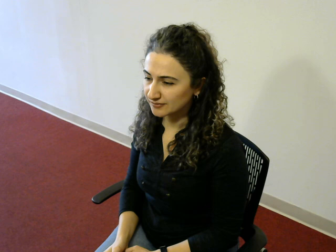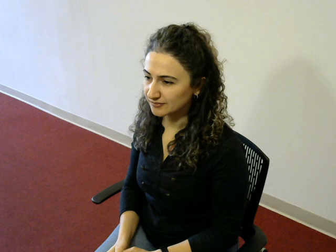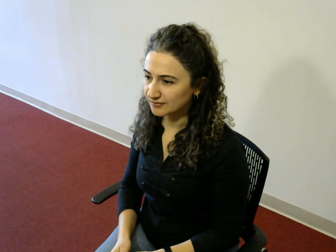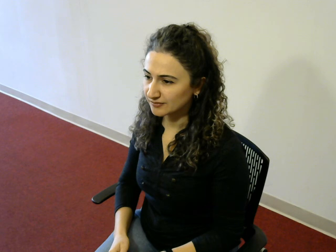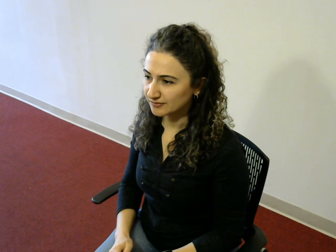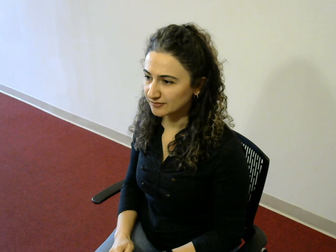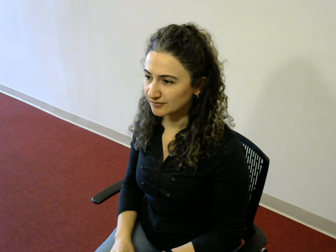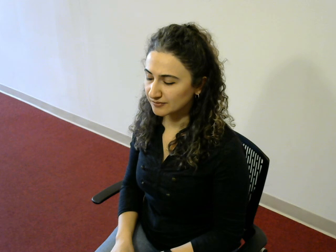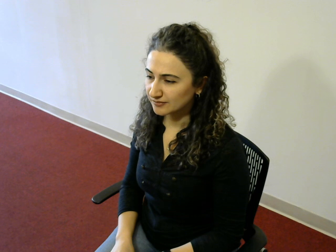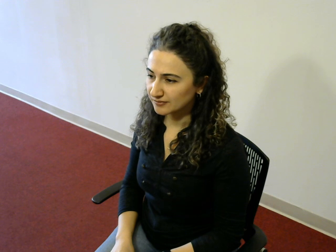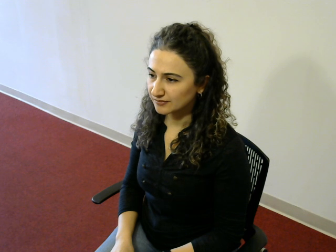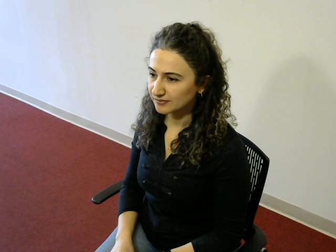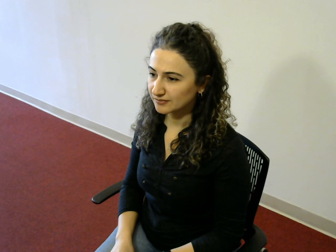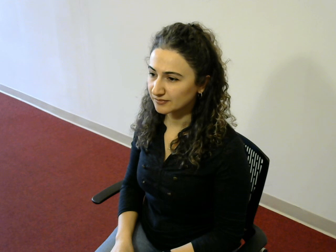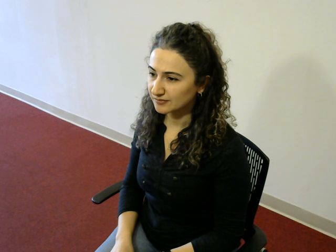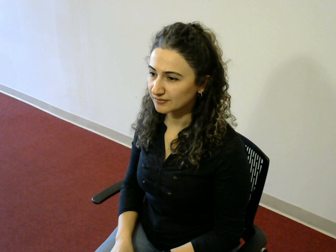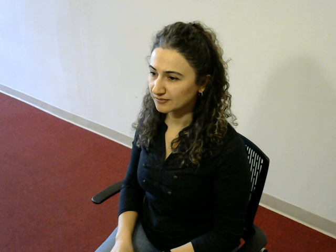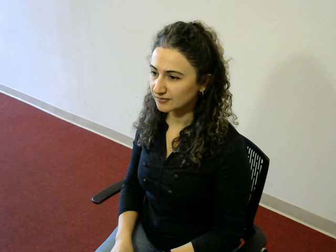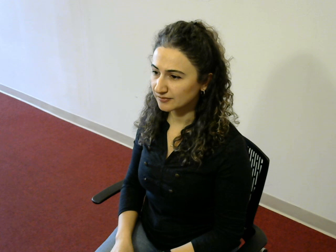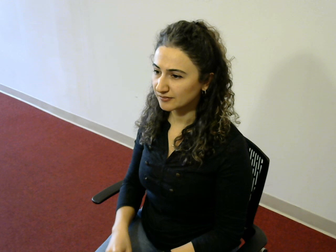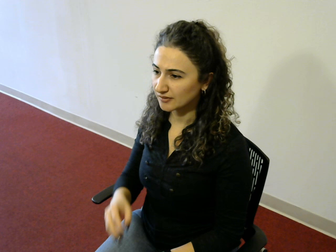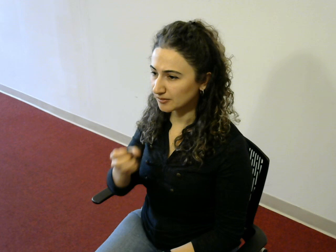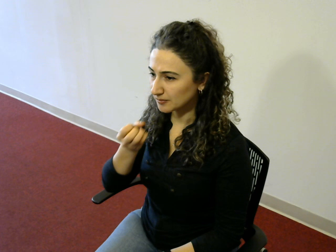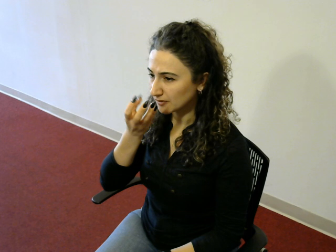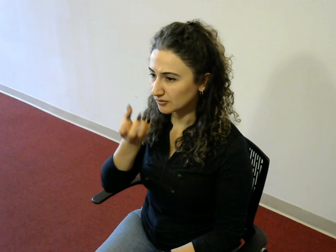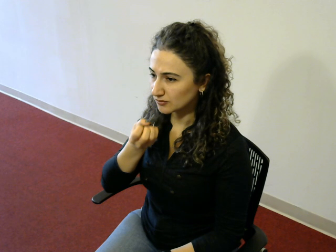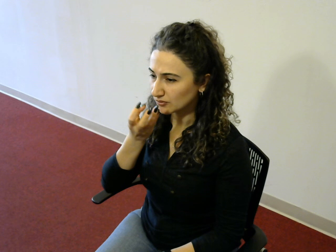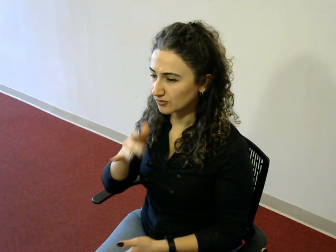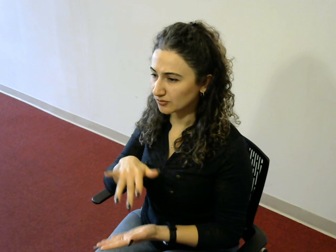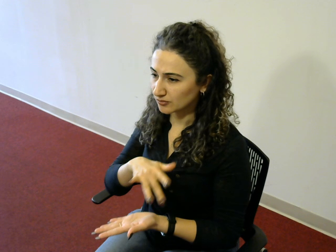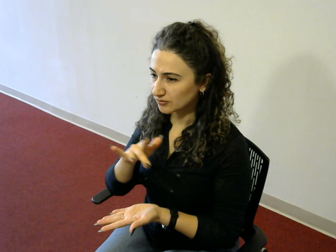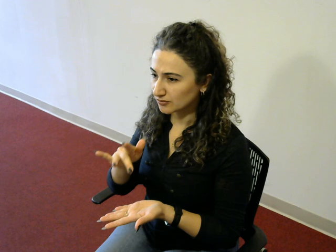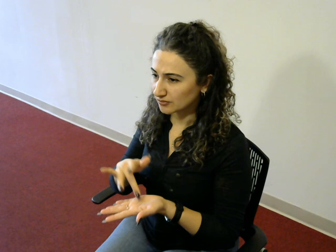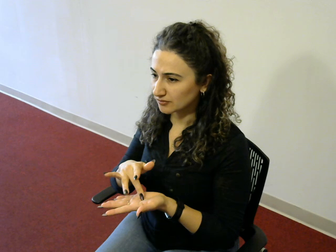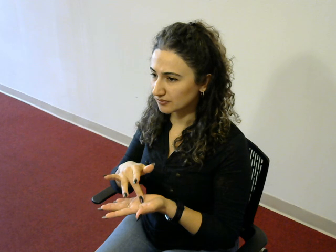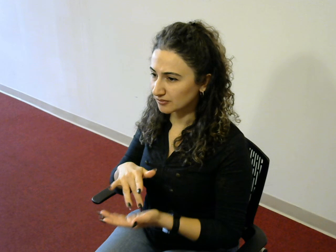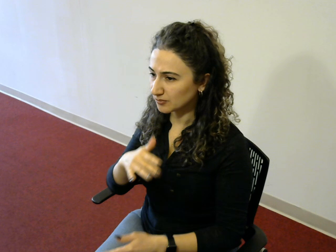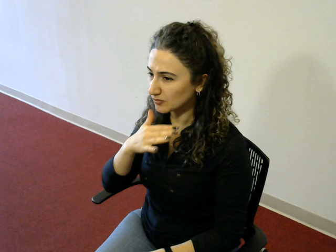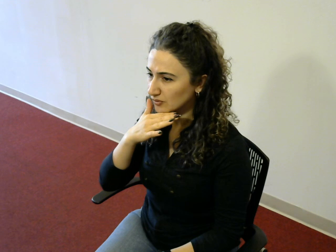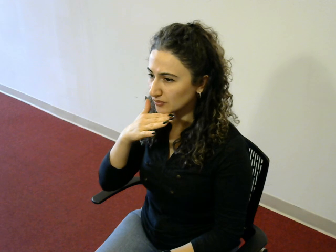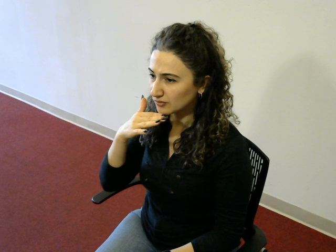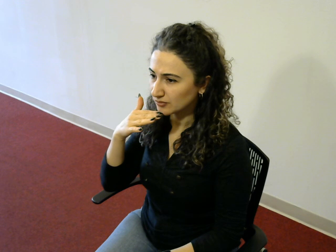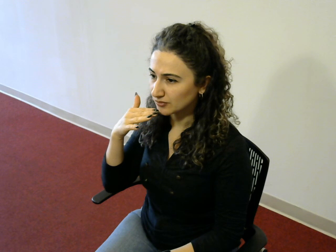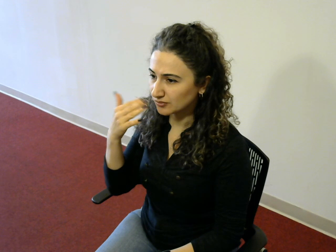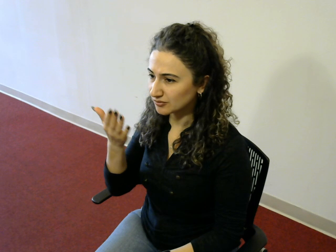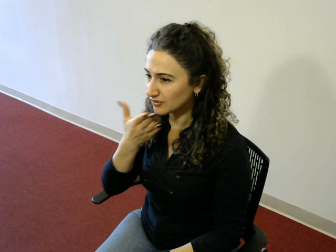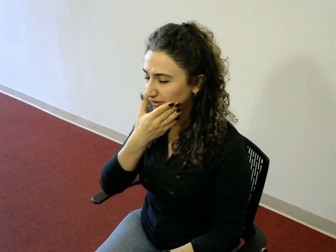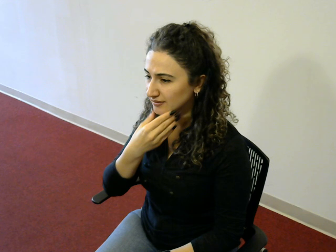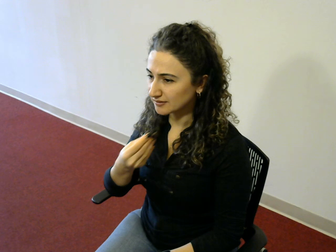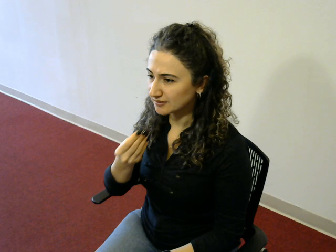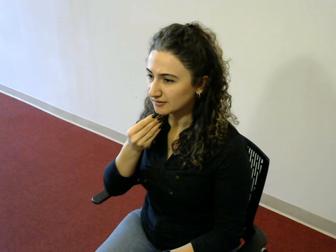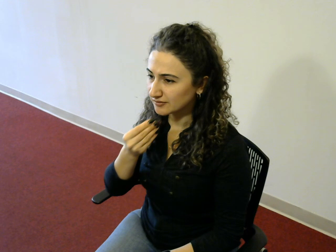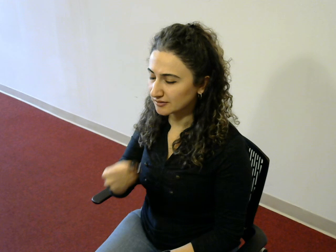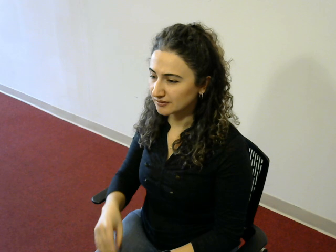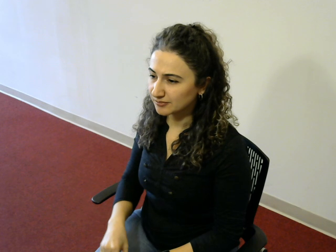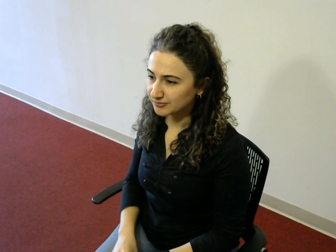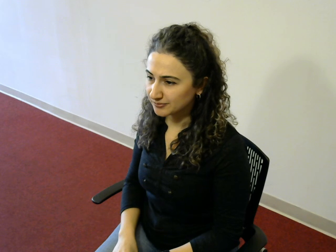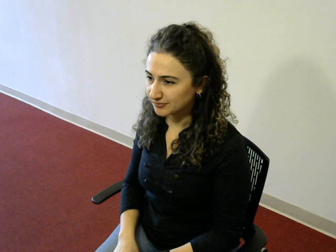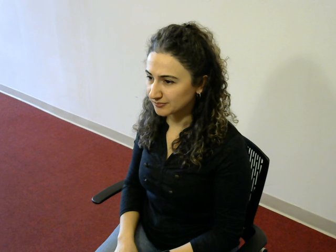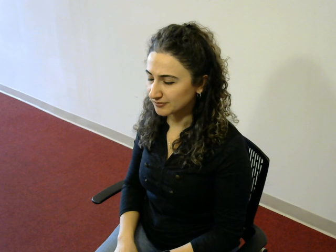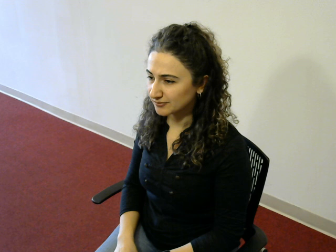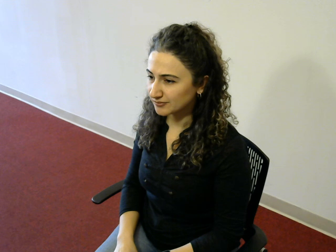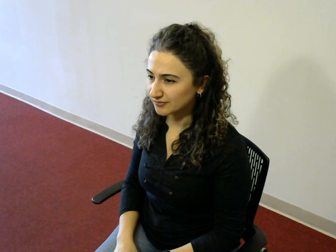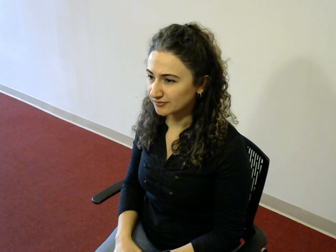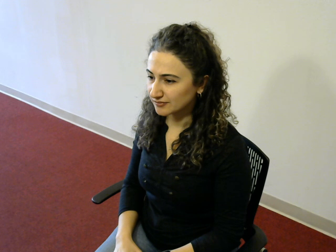Bakı şəhəri çox gözəldir